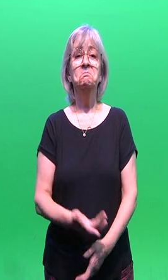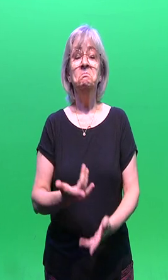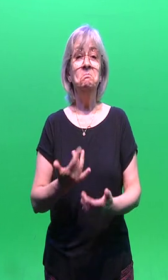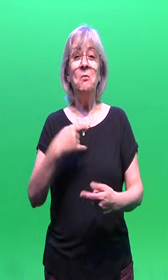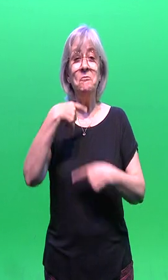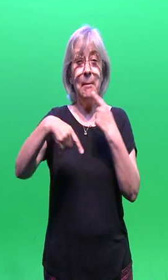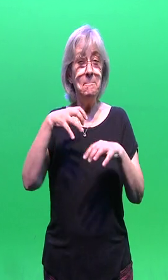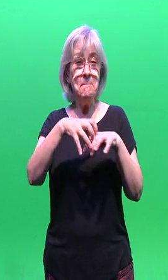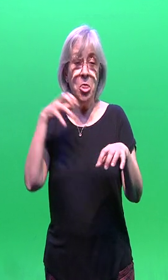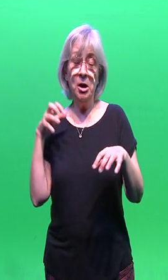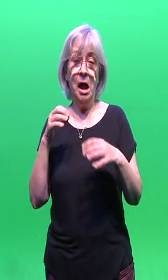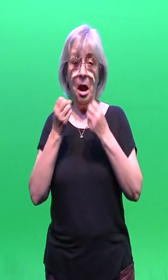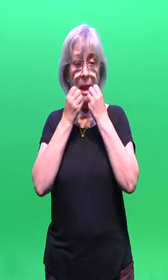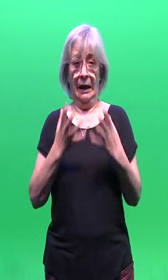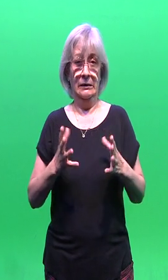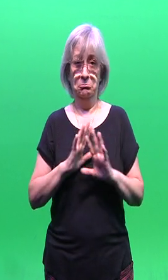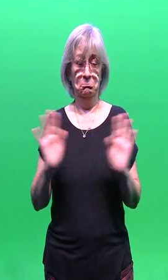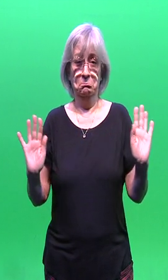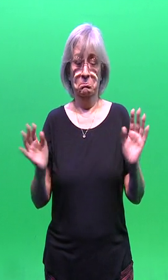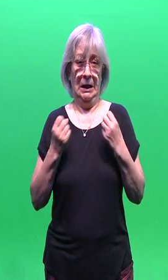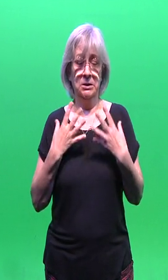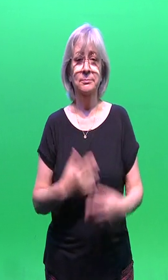A la meva família la majoria estan bé.